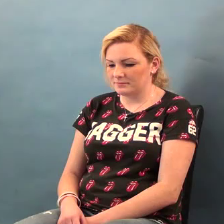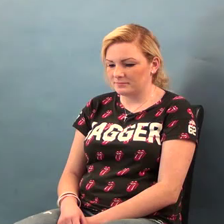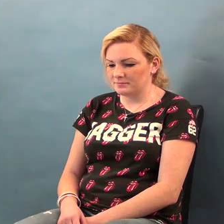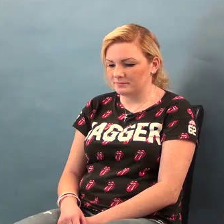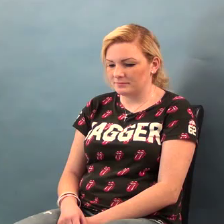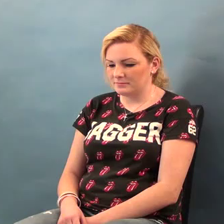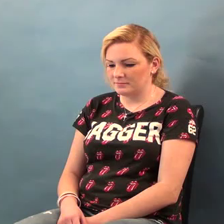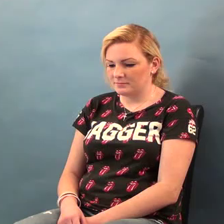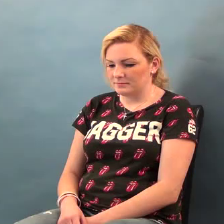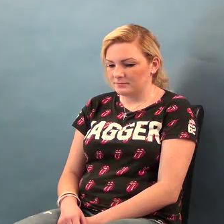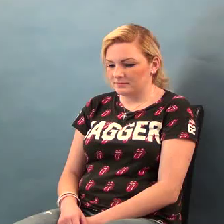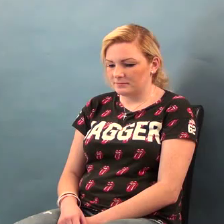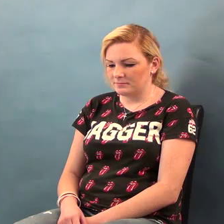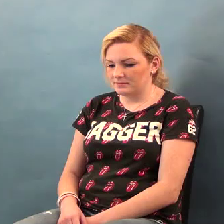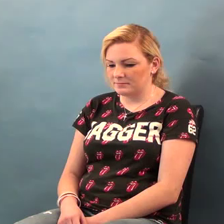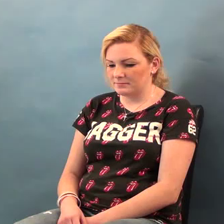Wyjeżdżam do Olsztyna.